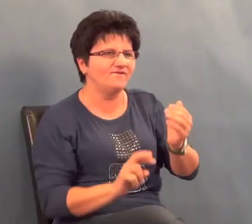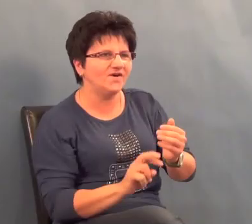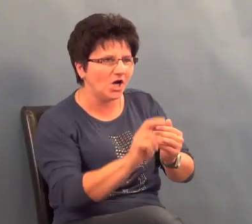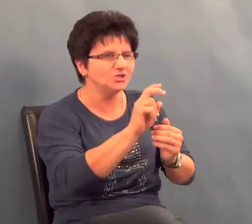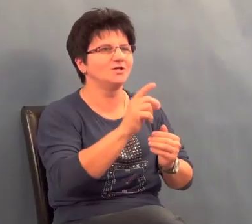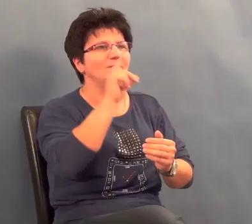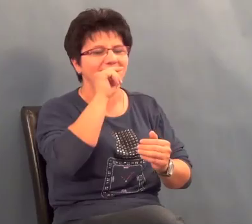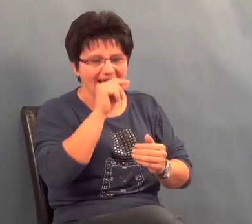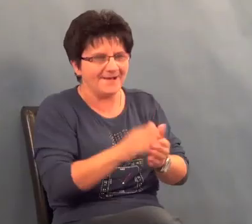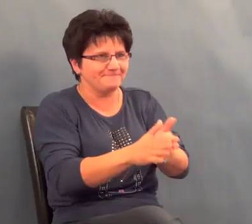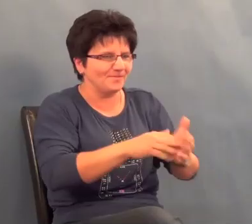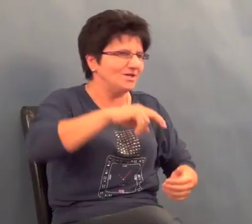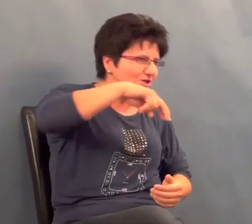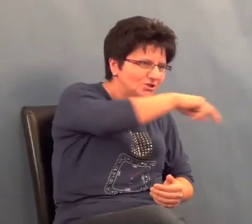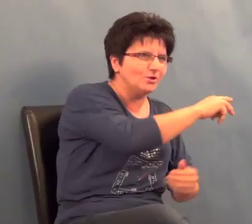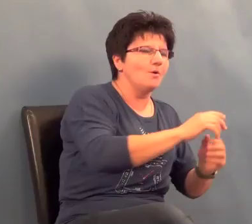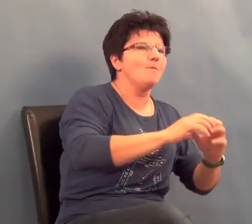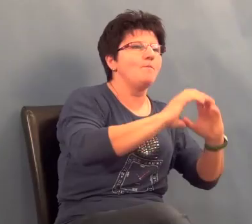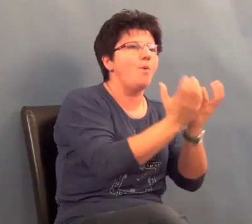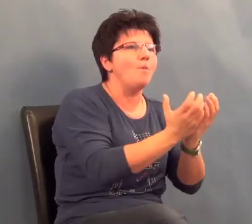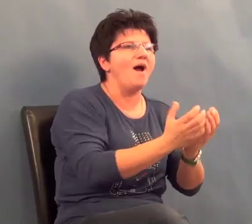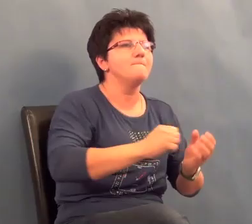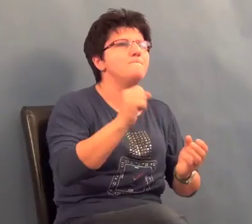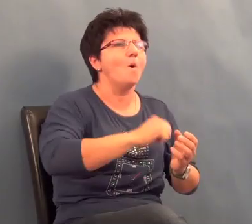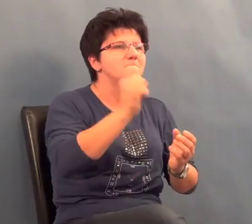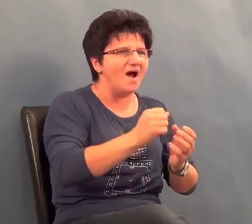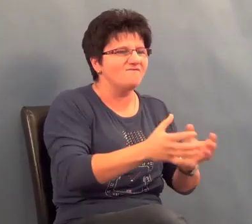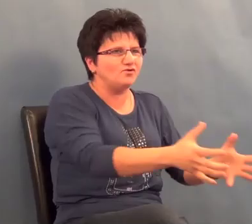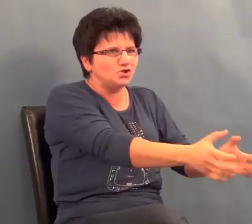A ptaszek to widzi, zaciera ręce i idzie wziąć bombę.